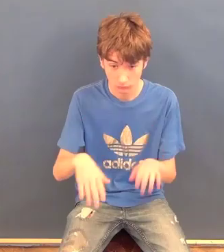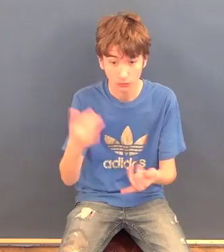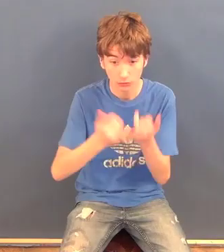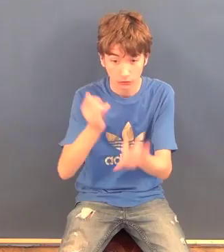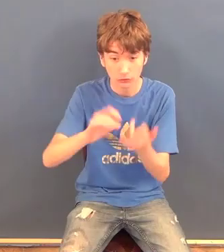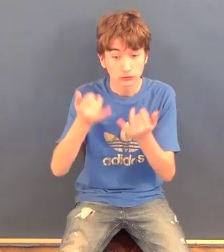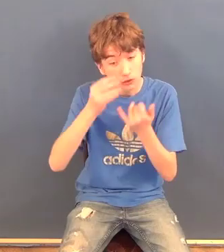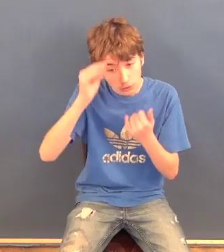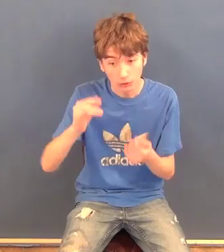Jeżeli ktoś powiadomi...